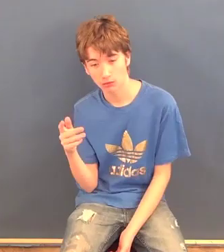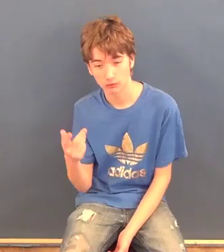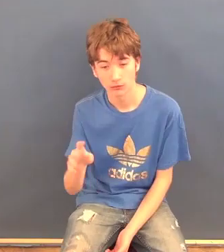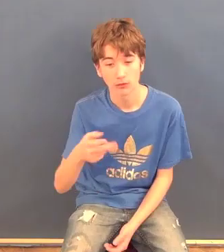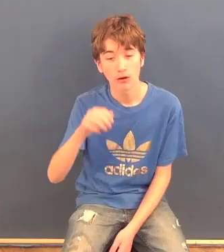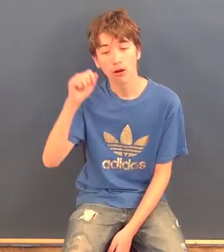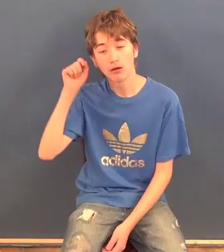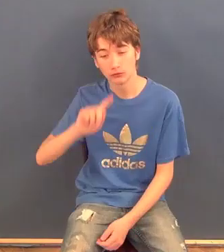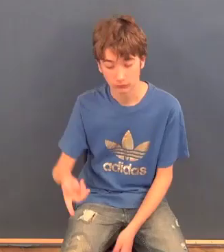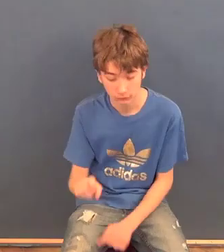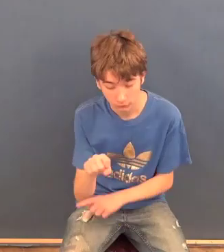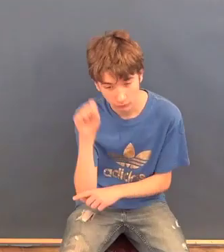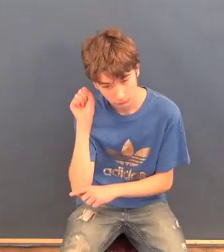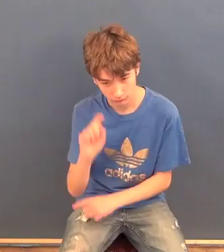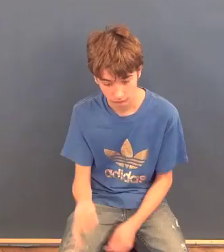Nie wolno się przechylać do tyłu.